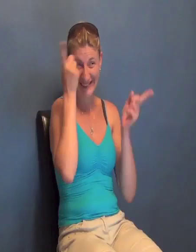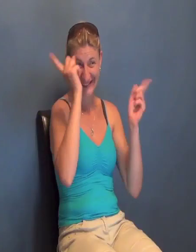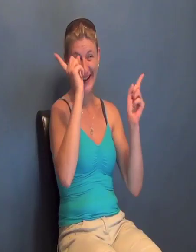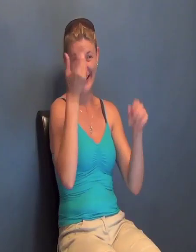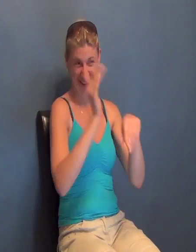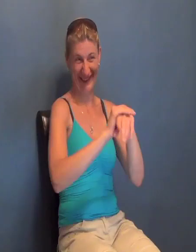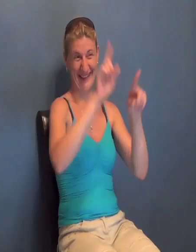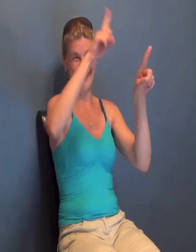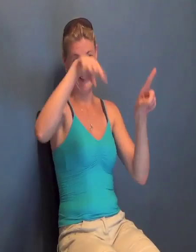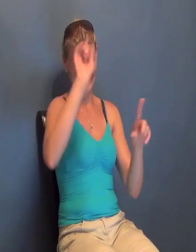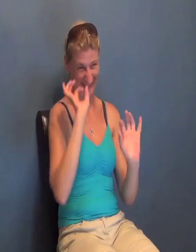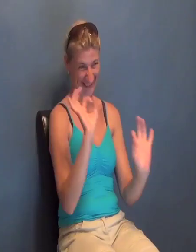Jest zakaz, zgadza się.